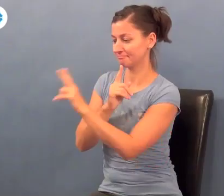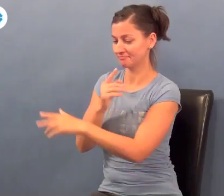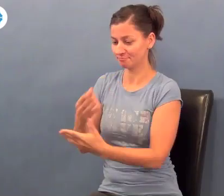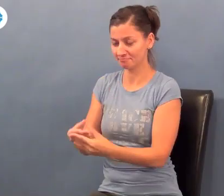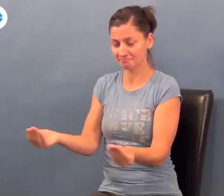Zniknęło.